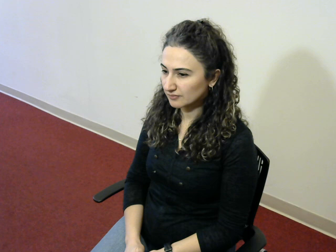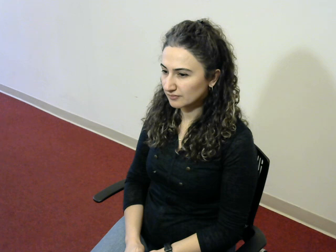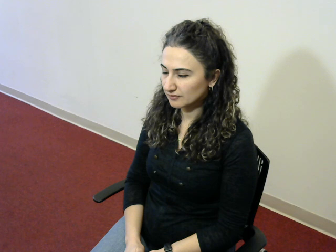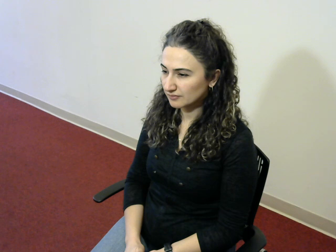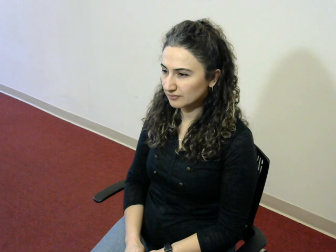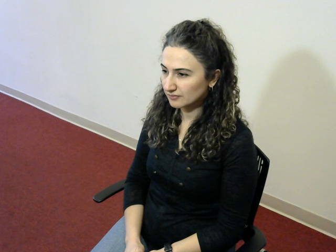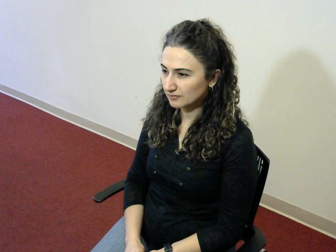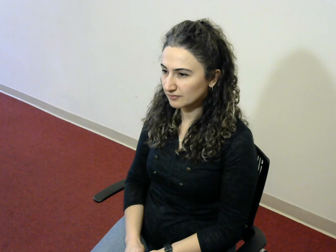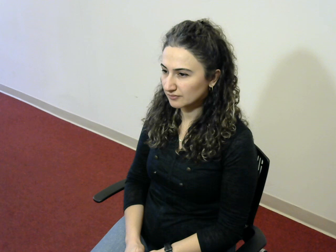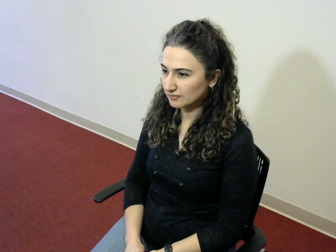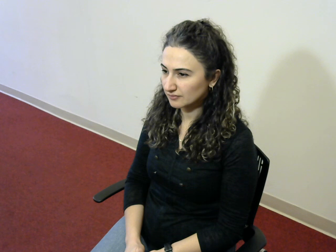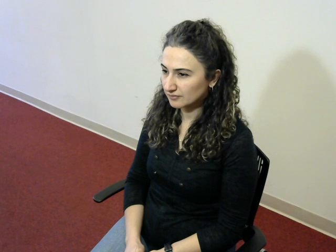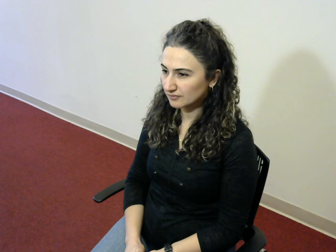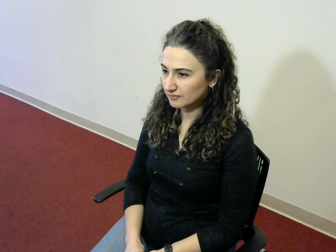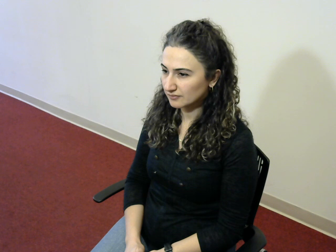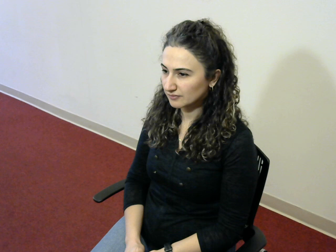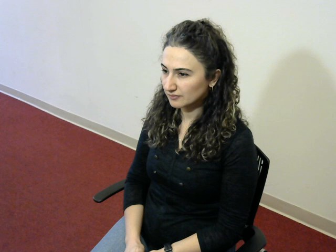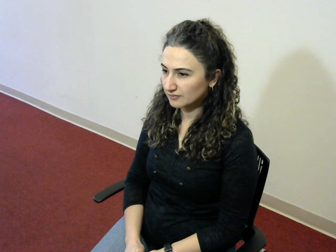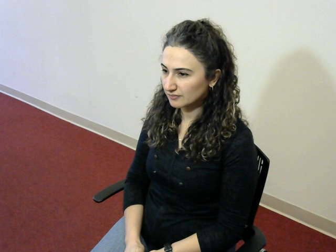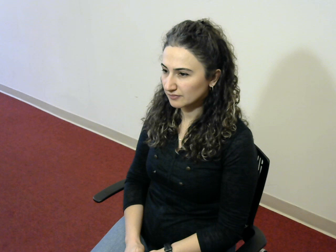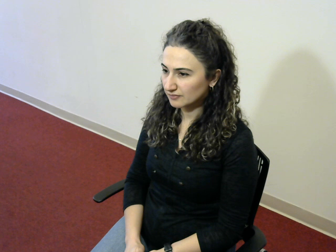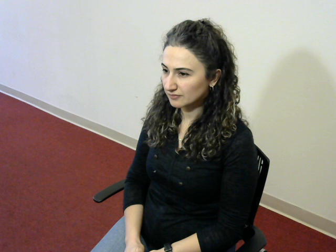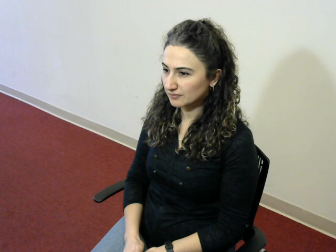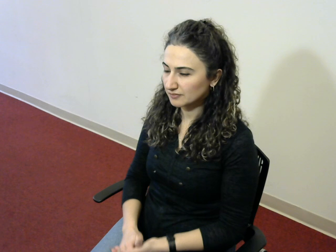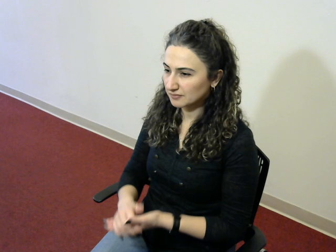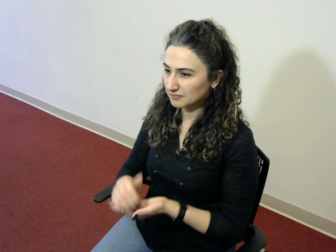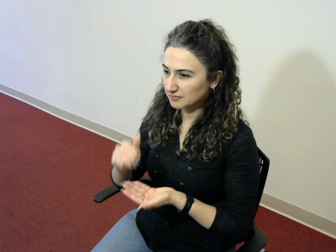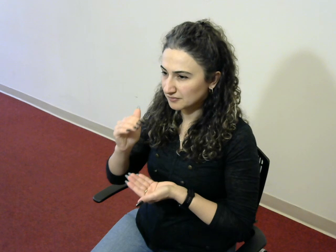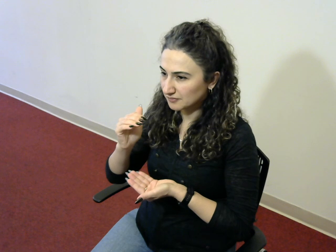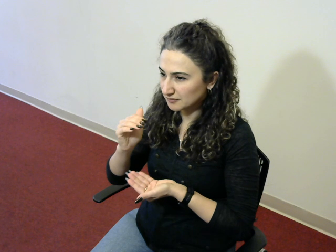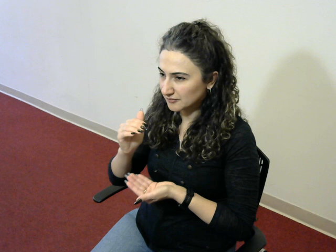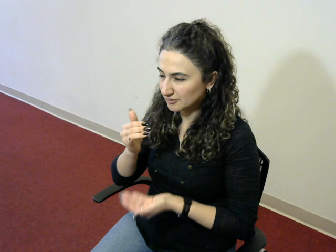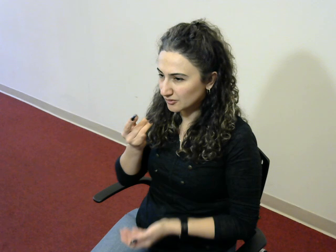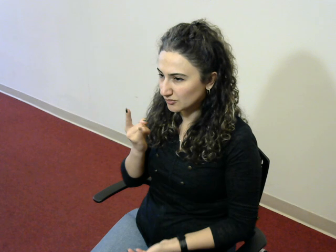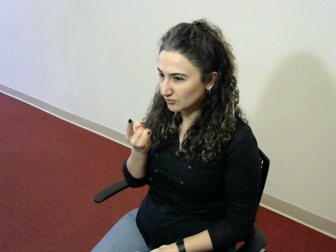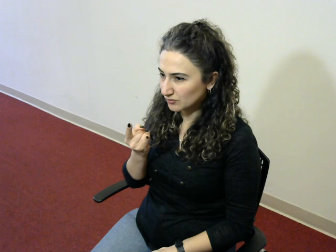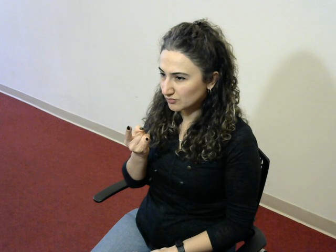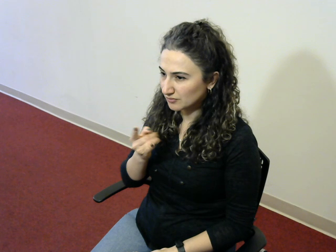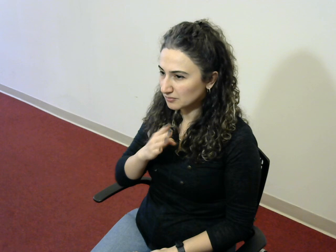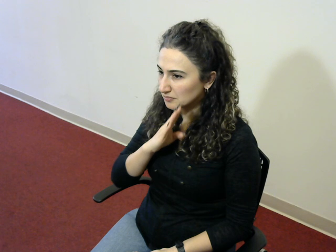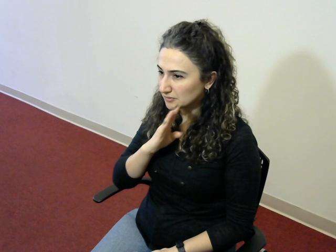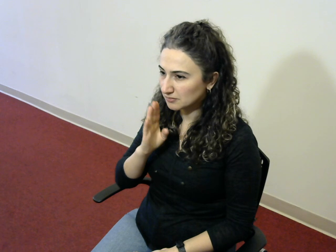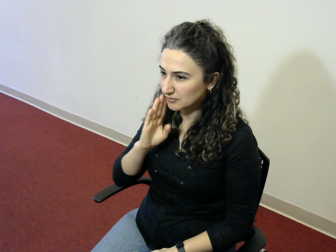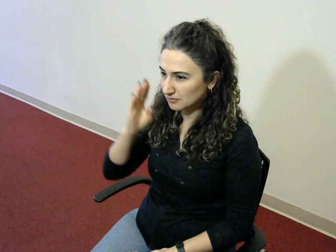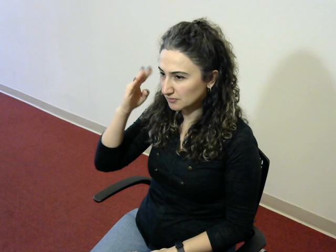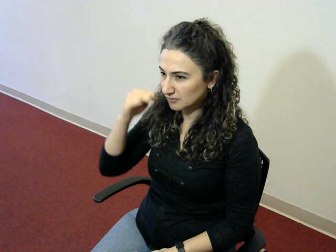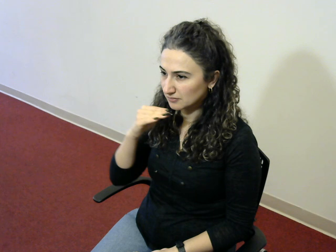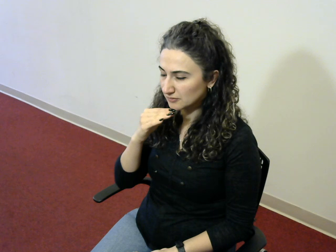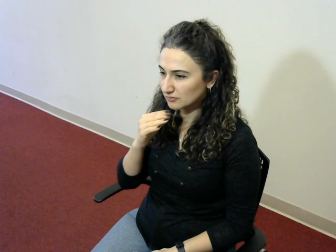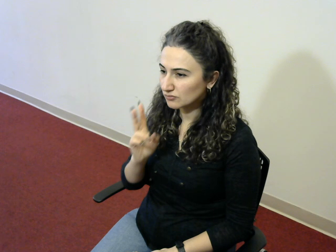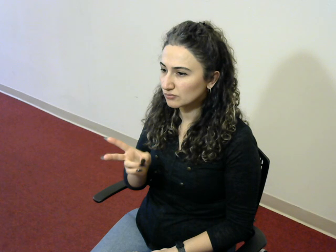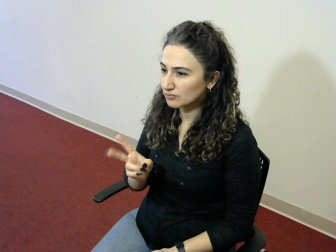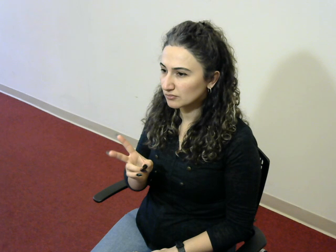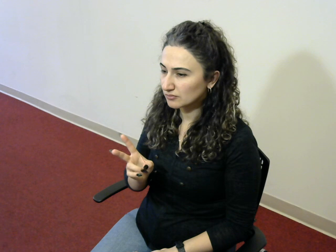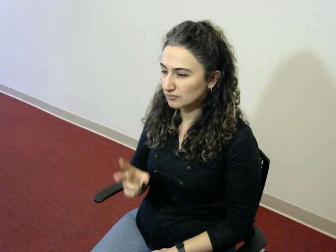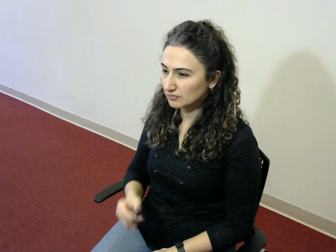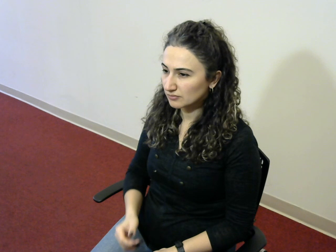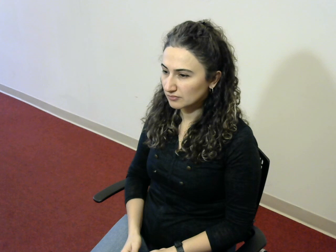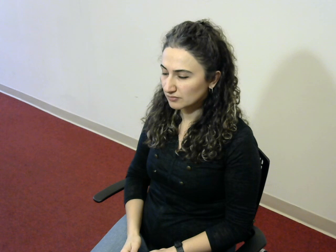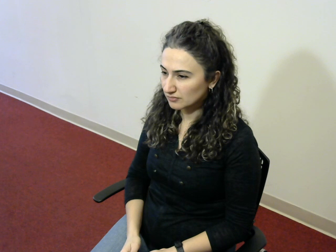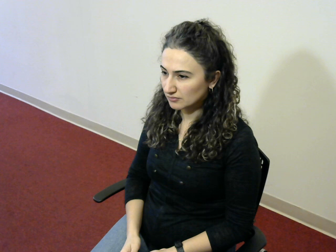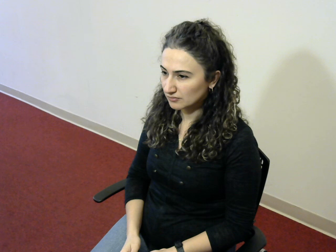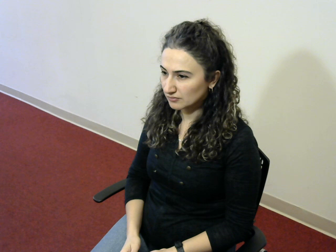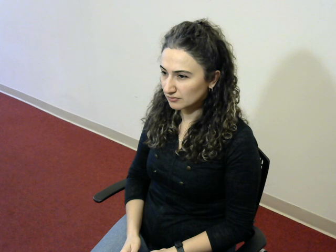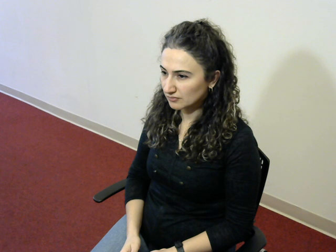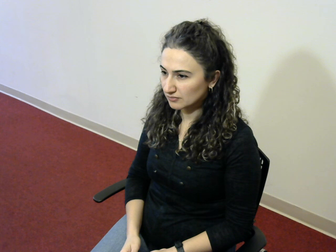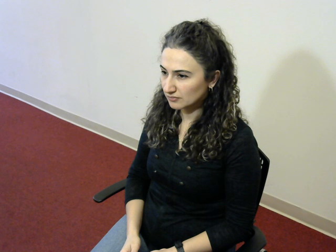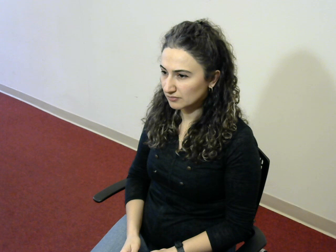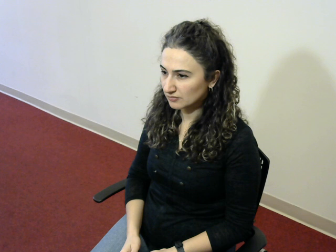Körpə uşağın valideyni kimdir?